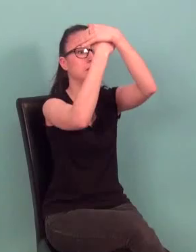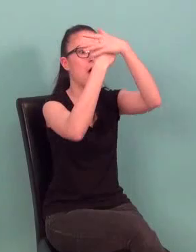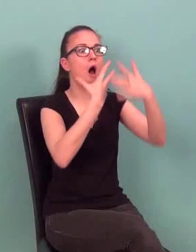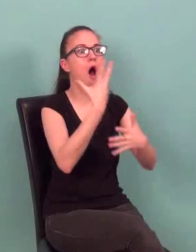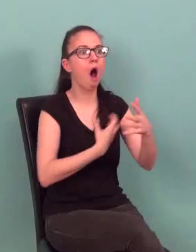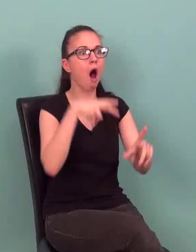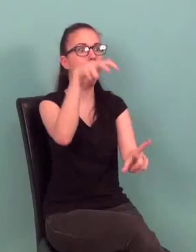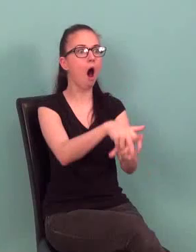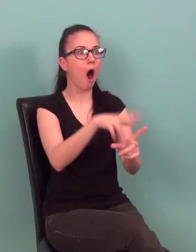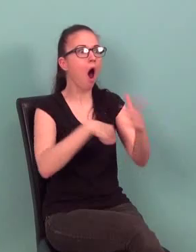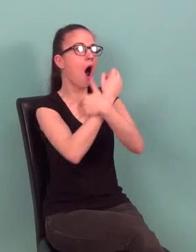Przerażony siedzi okrakiem na jego głowie.